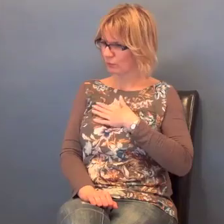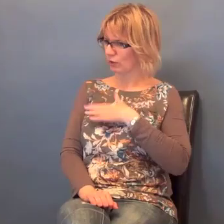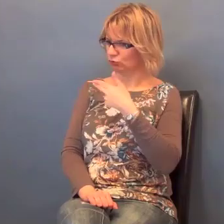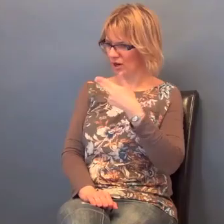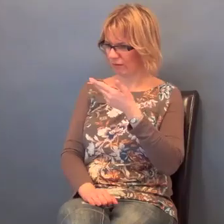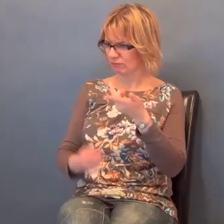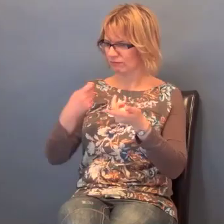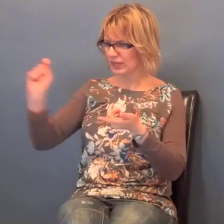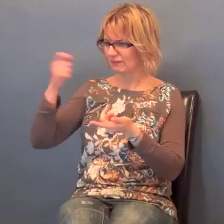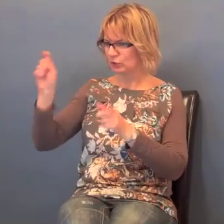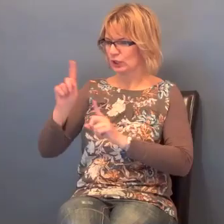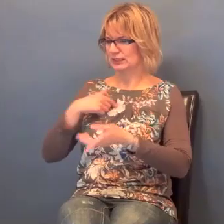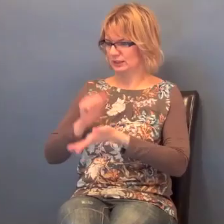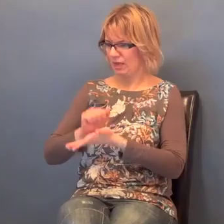W weekend wyjeżdżam, nie mam wolnego terminu.